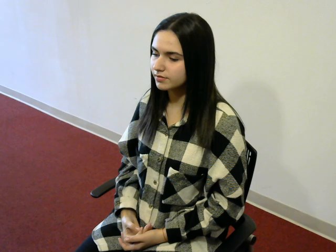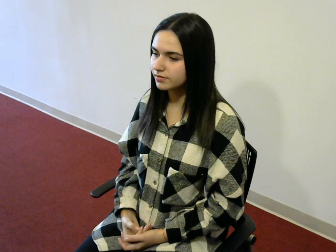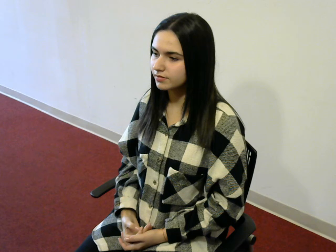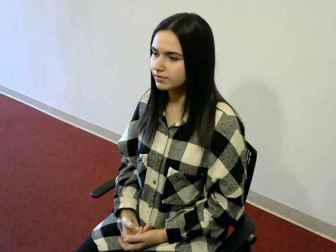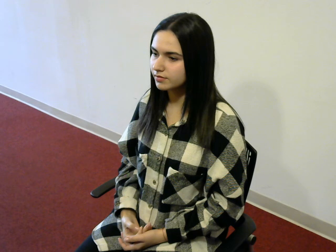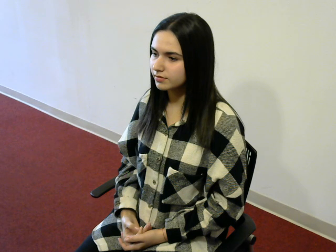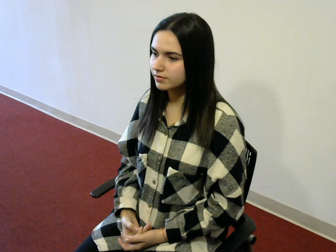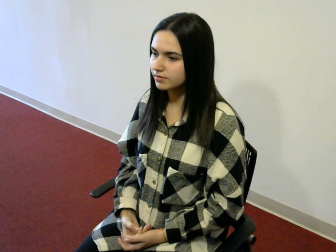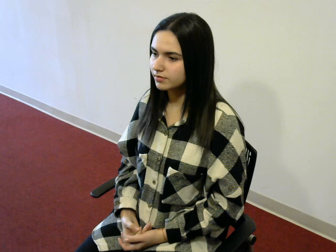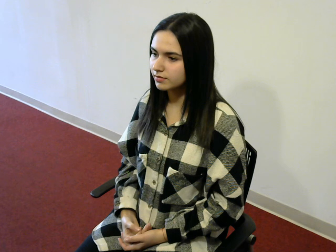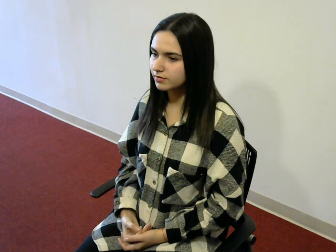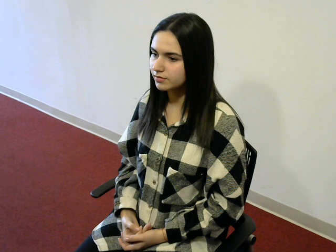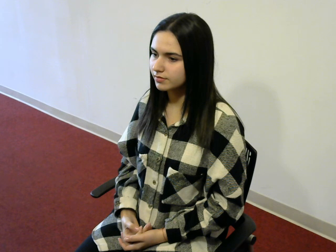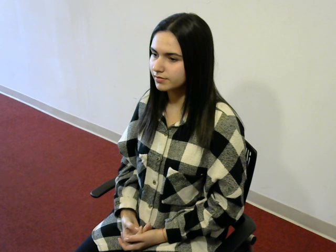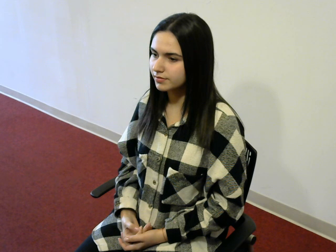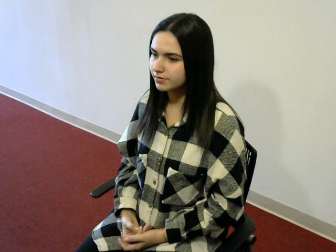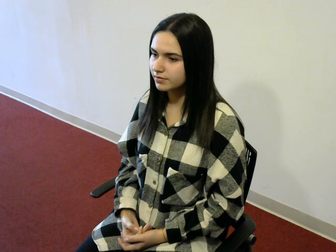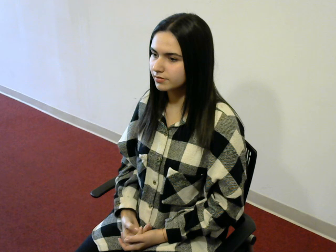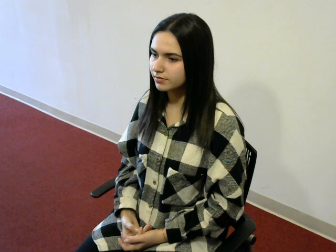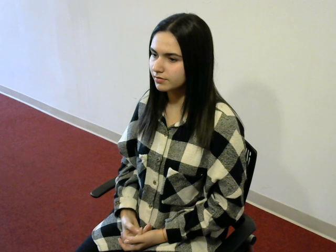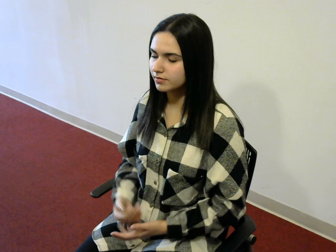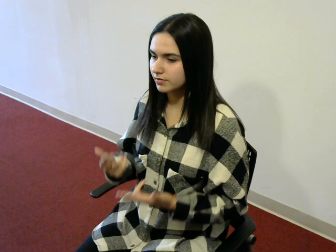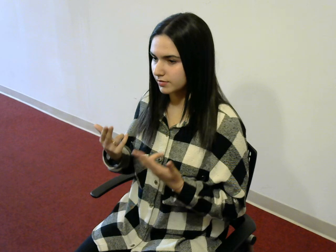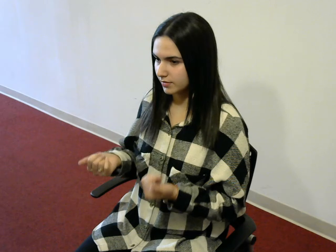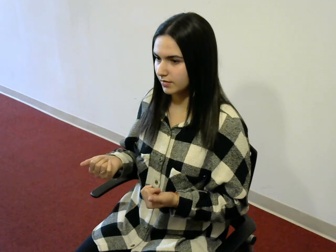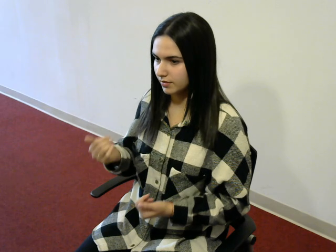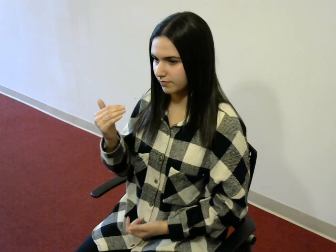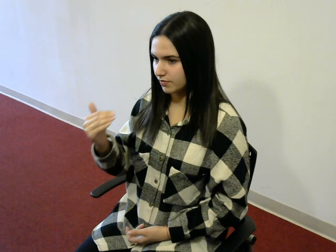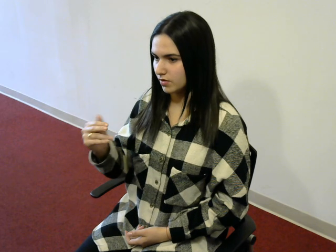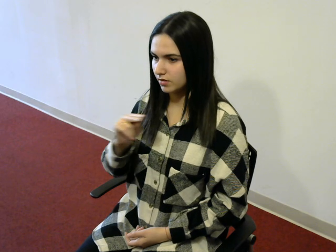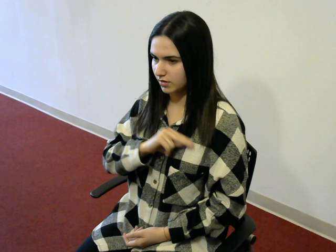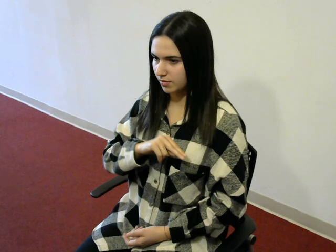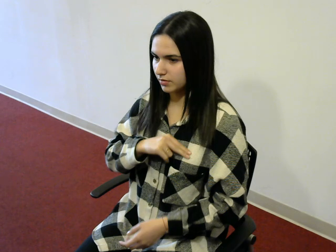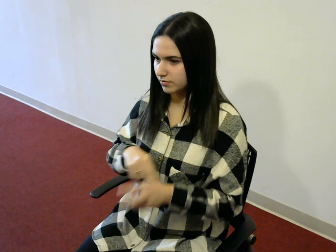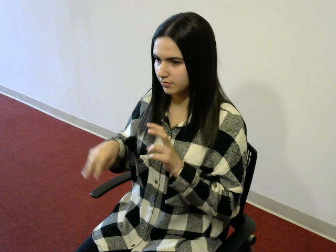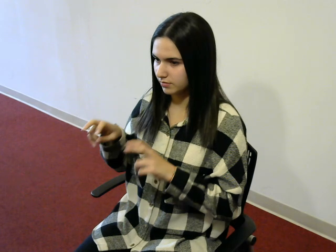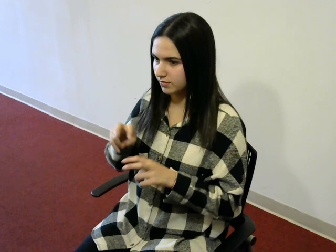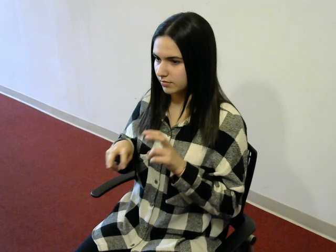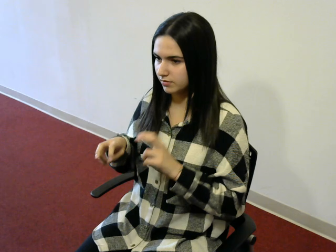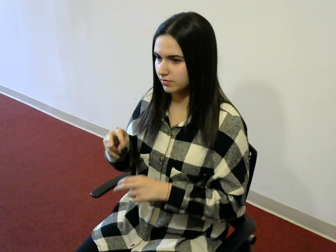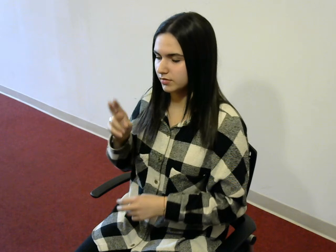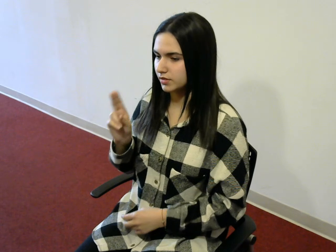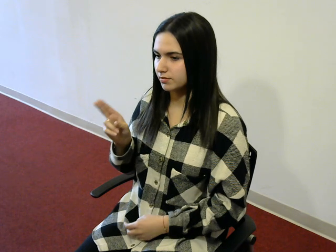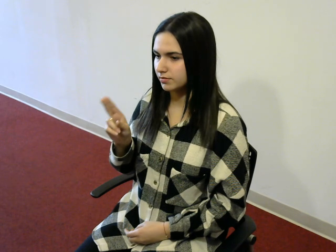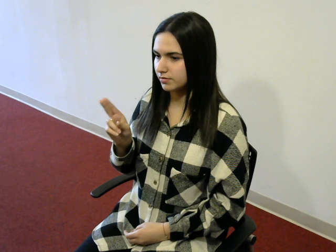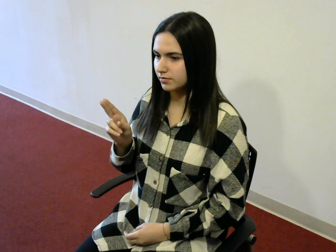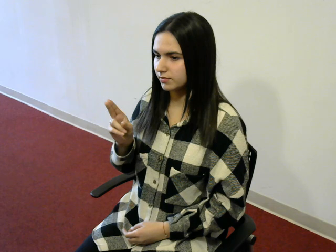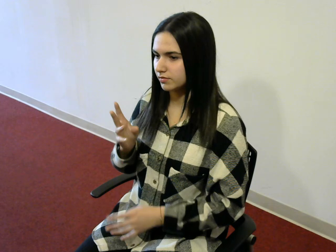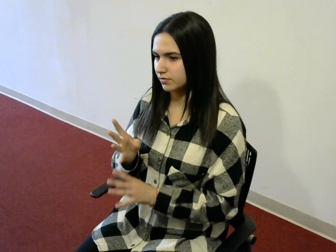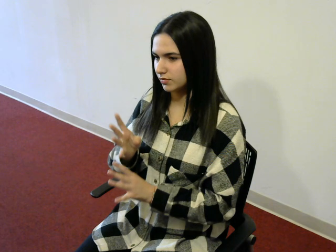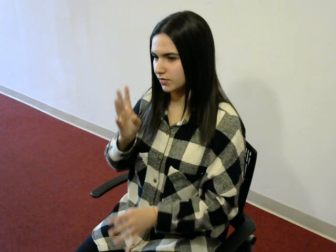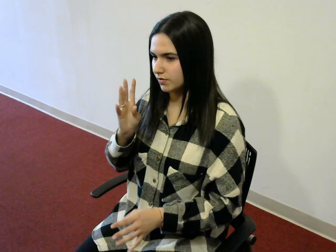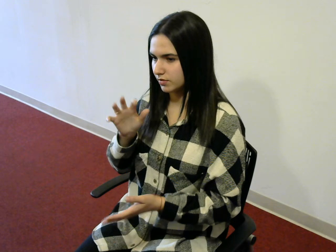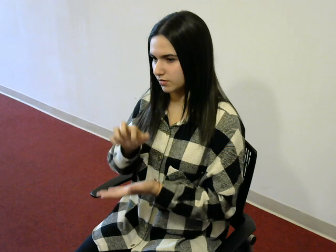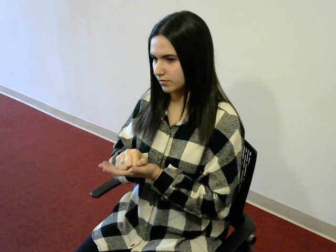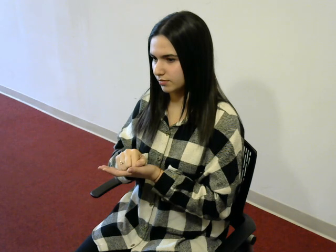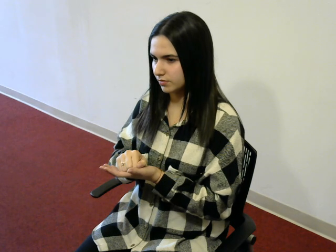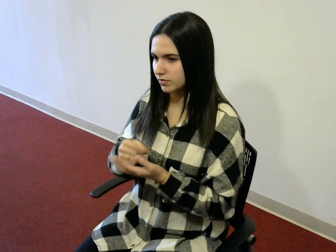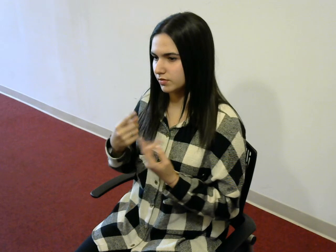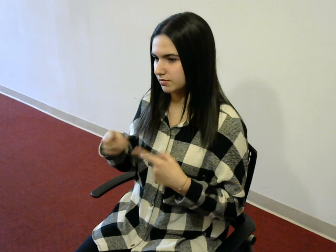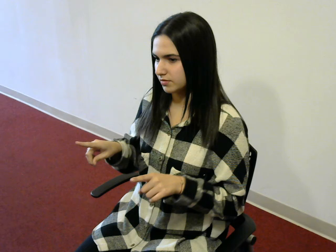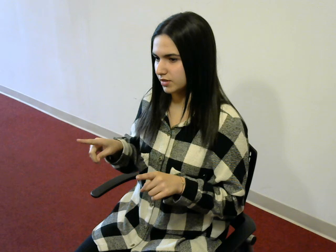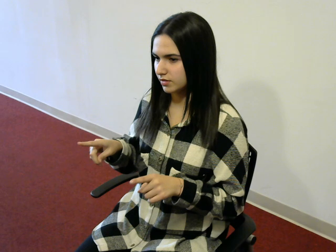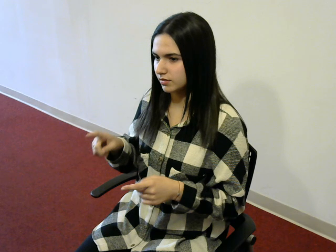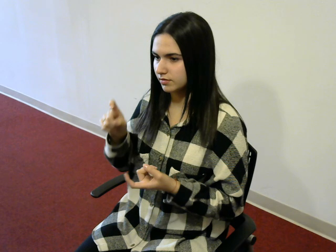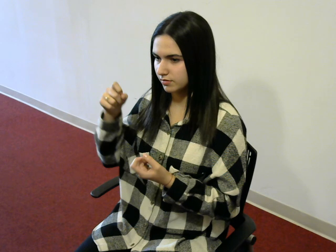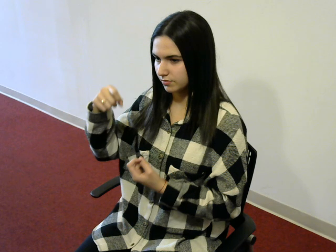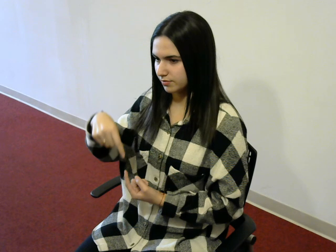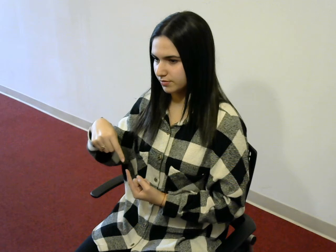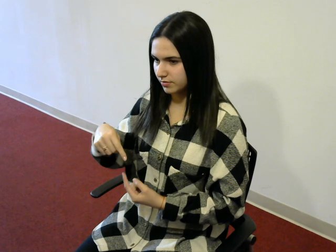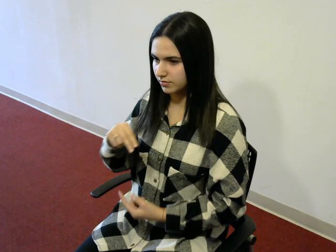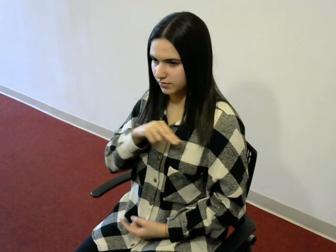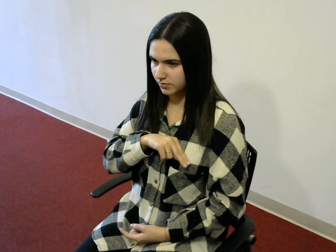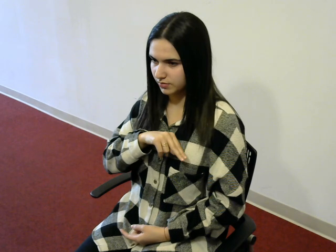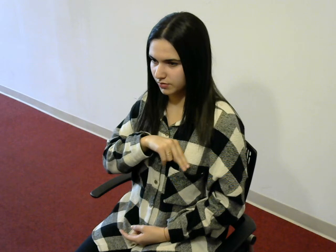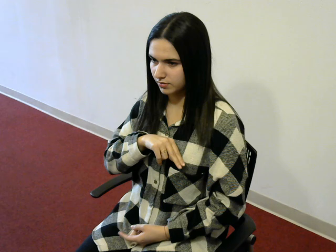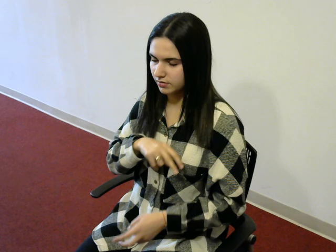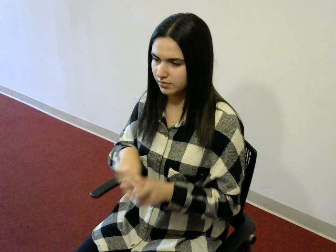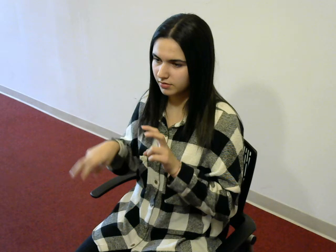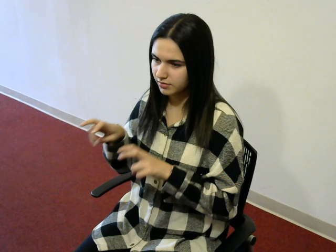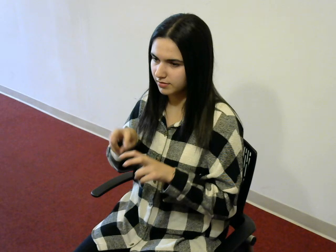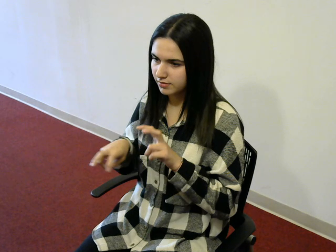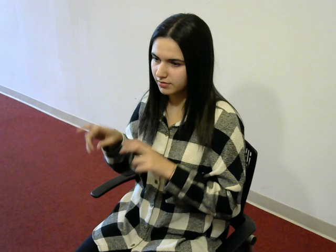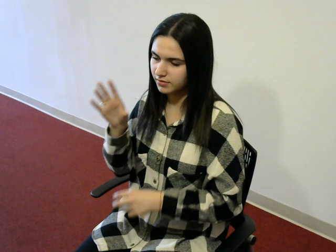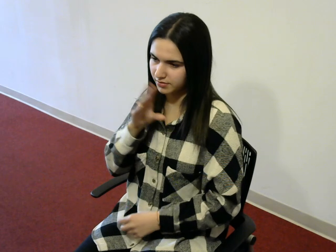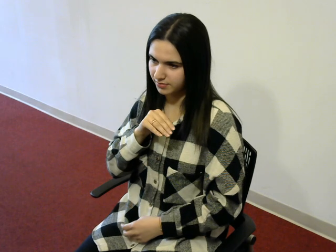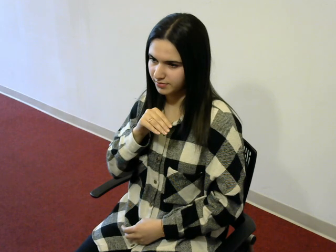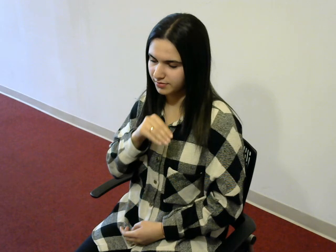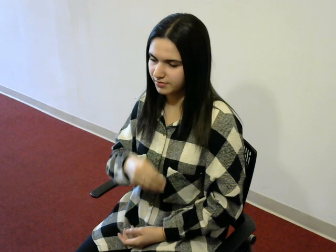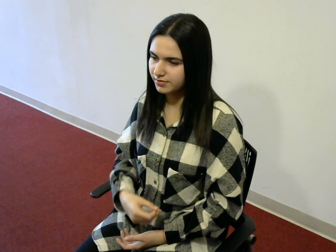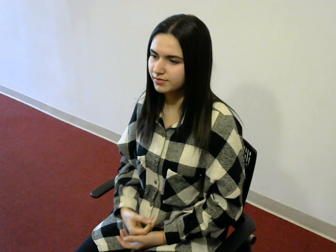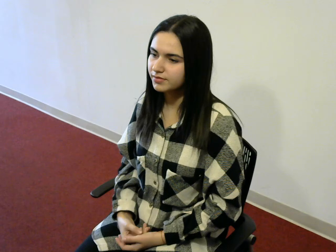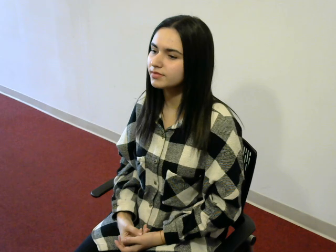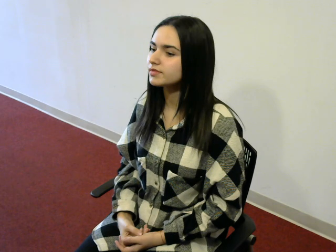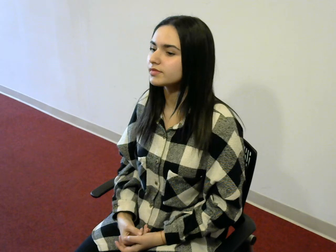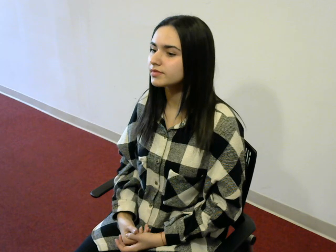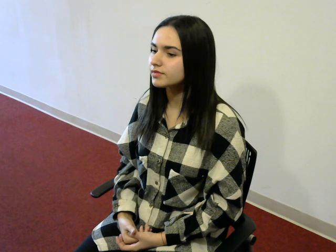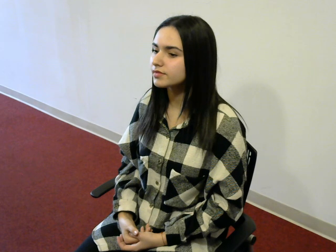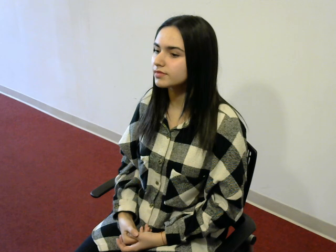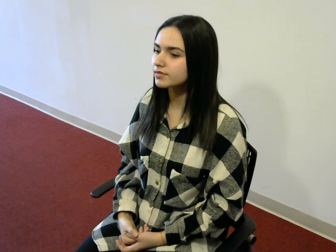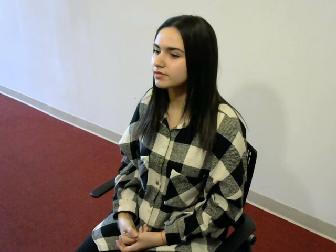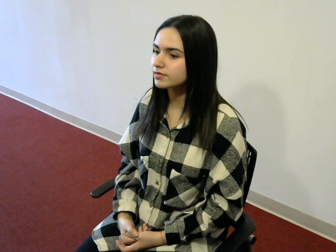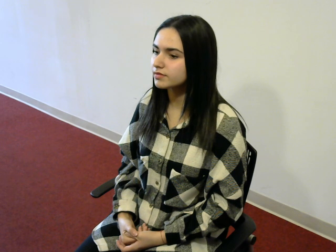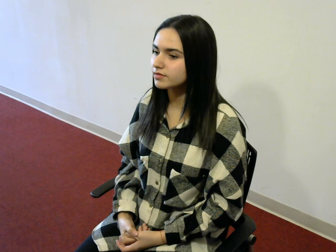Bəli, siz İş axtaran şəxs kimi növbə tutub başqa uyğun işlər axtara bilərsiniz